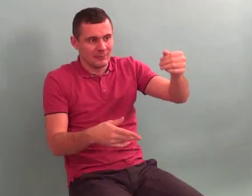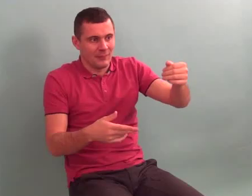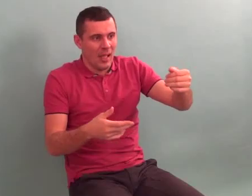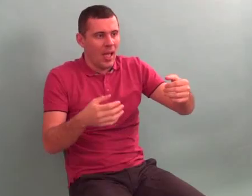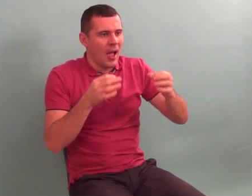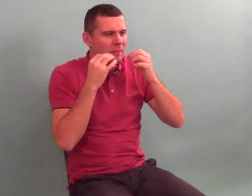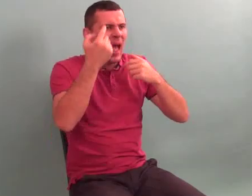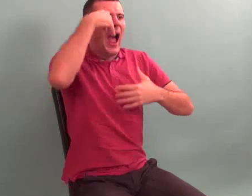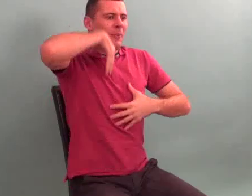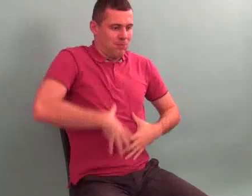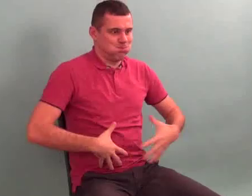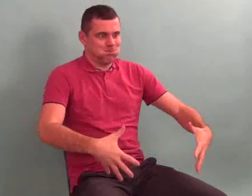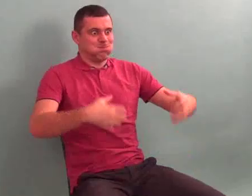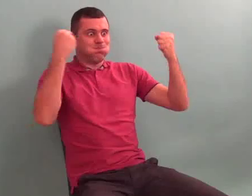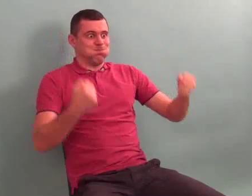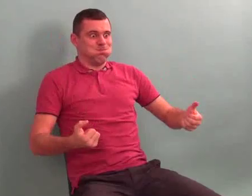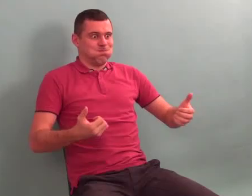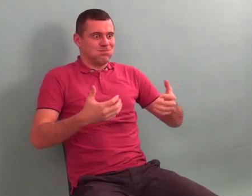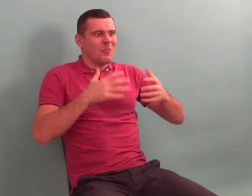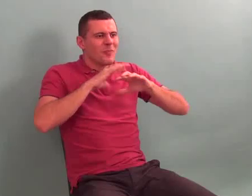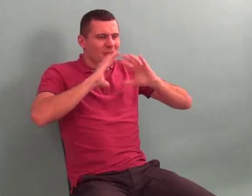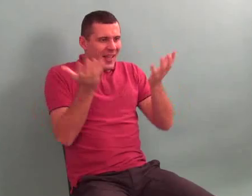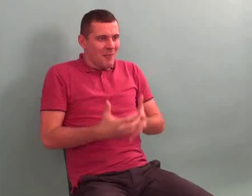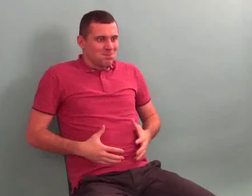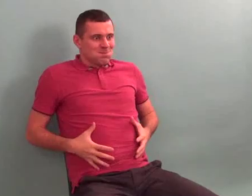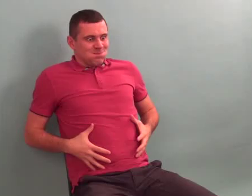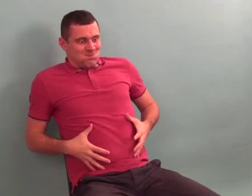Kot połyka dużą kulę, brzuch kota jest teraz wielki i ciężki.